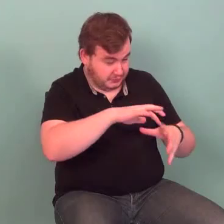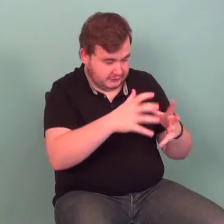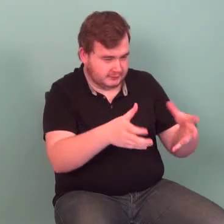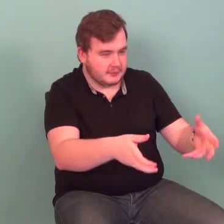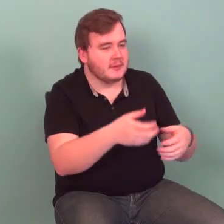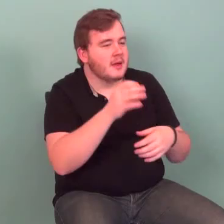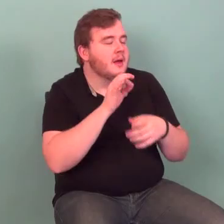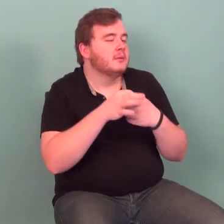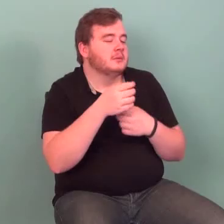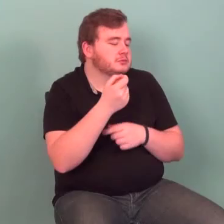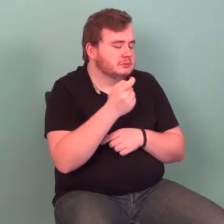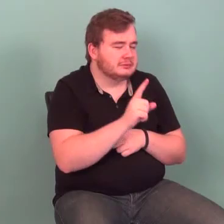Akurat na chwilę idzie sobie...